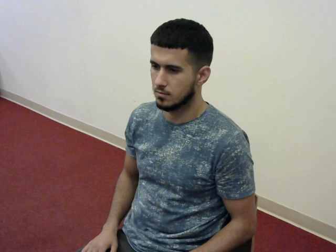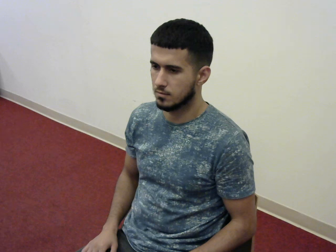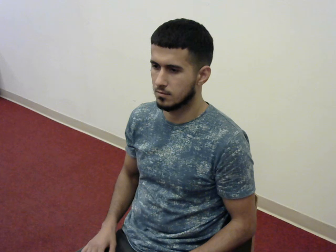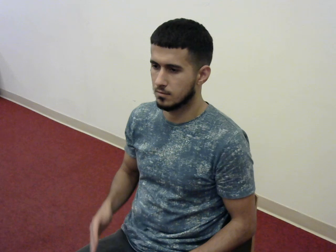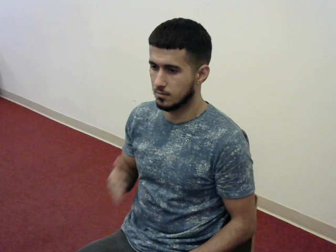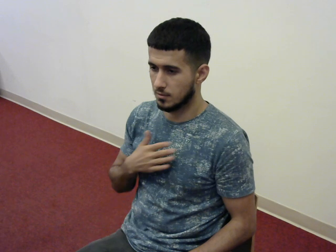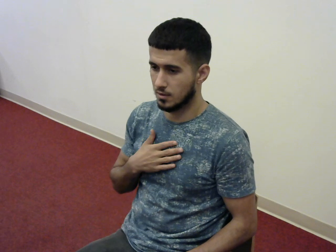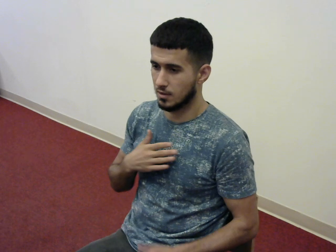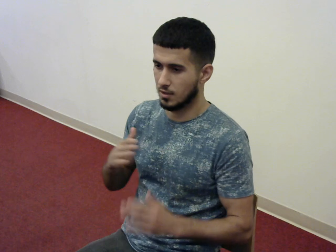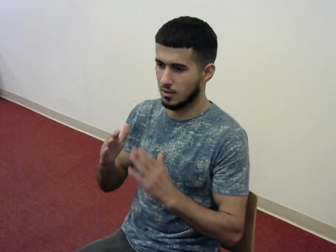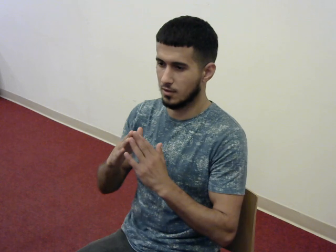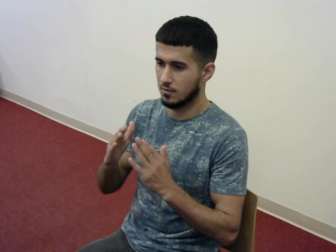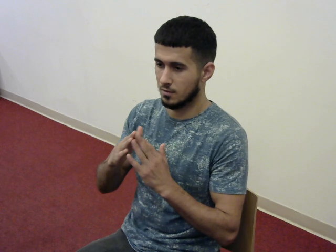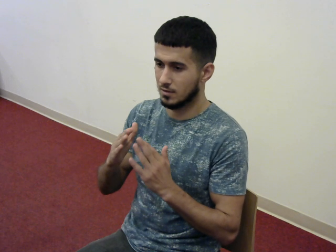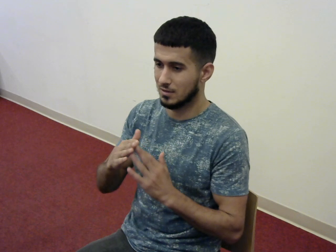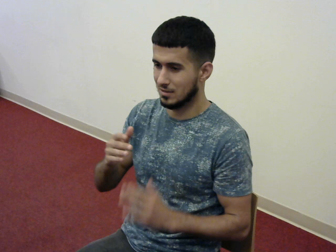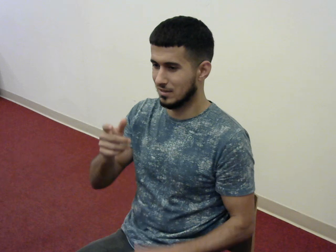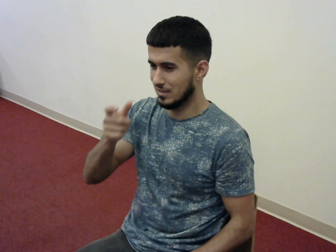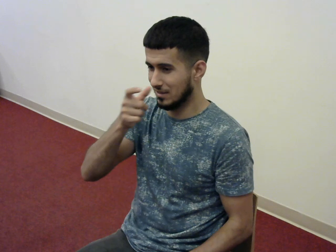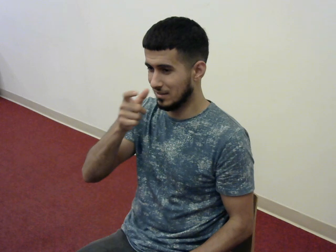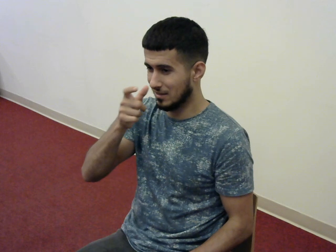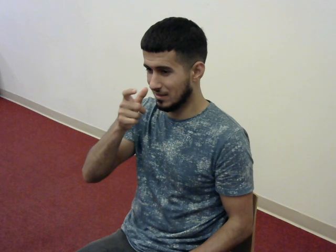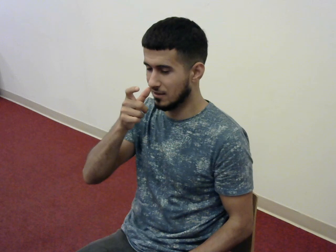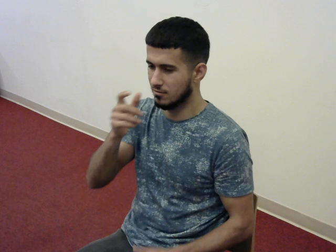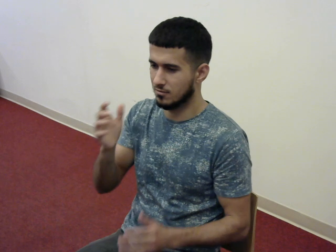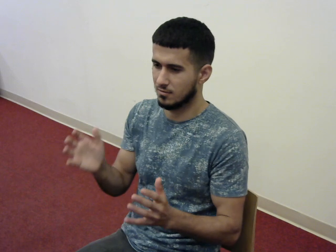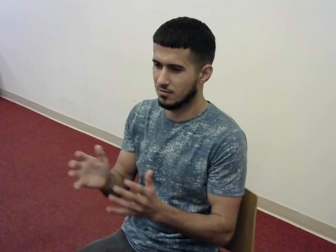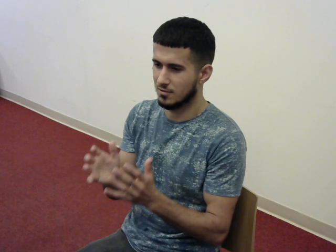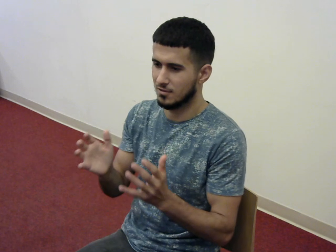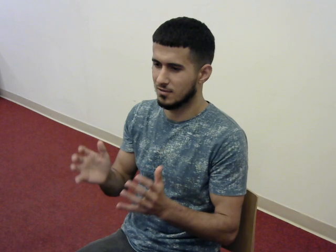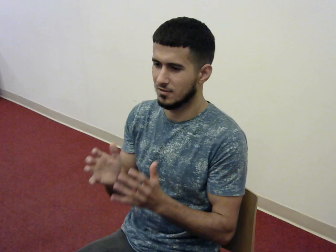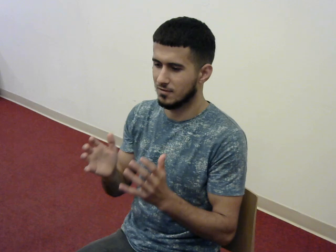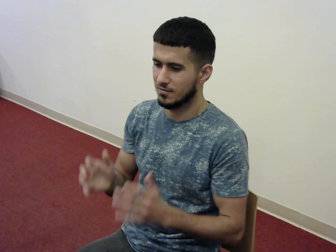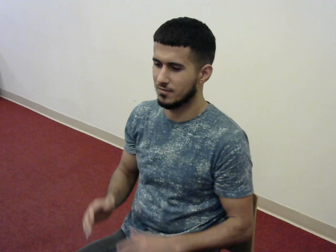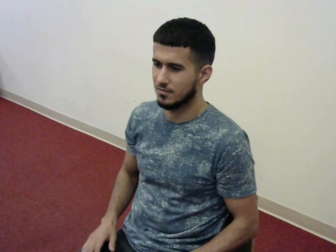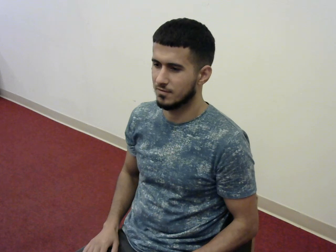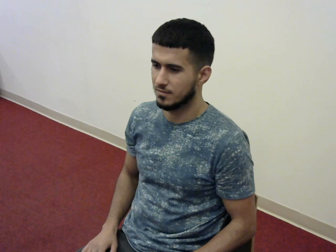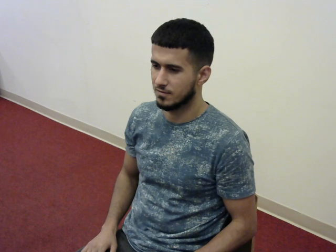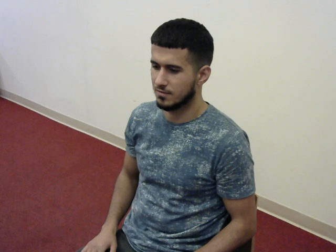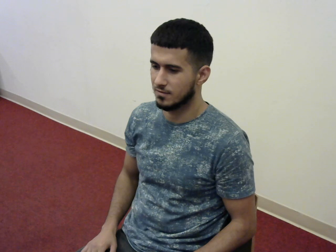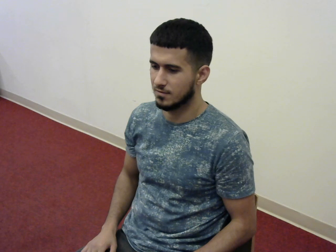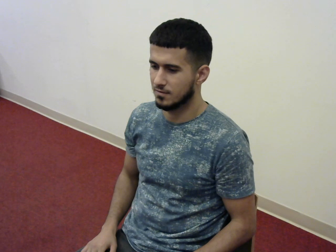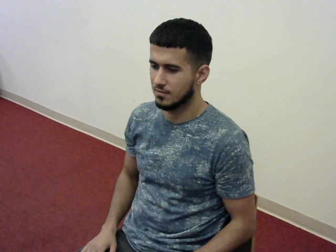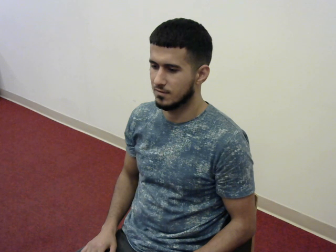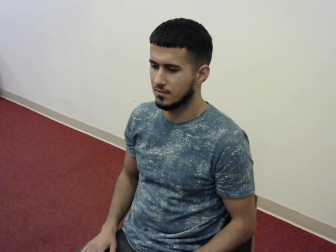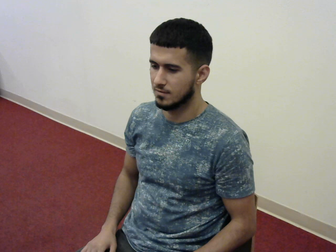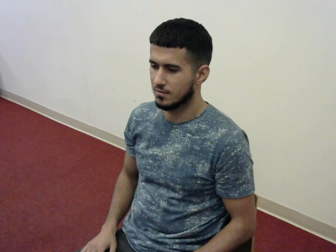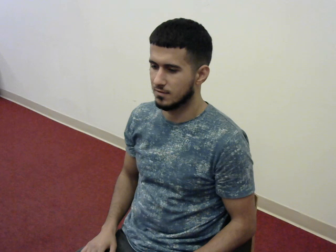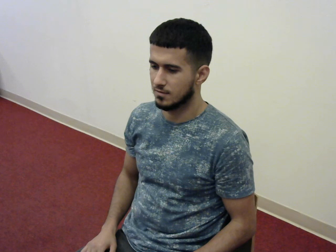Mən evdə it saxlayıram